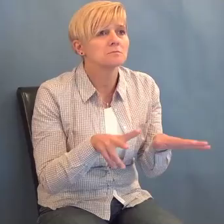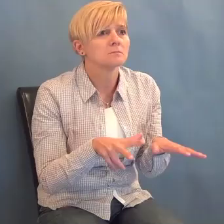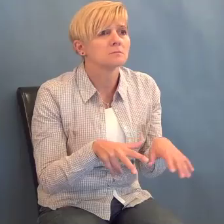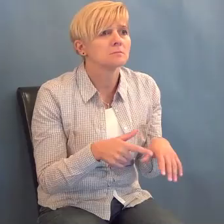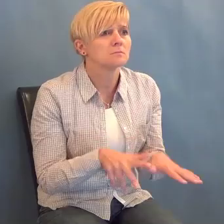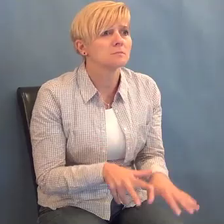Dwudziesty ósmy?